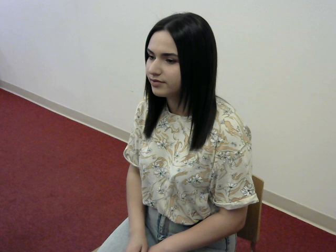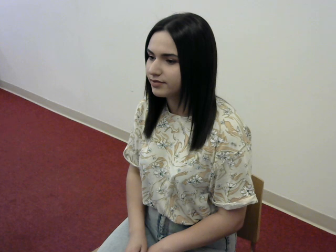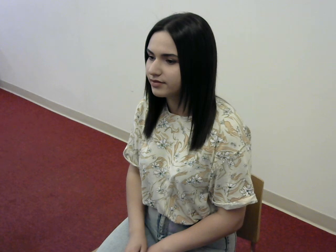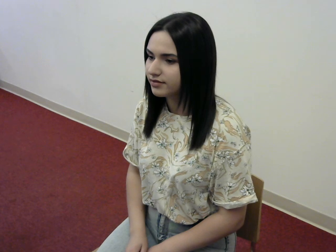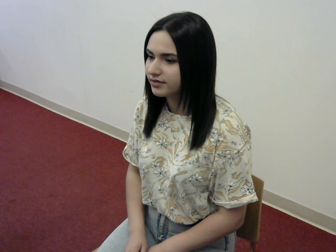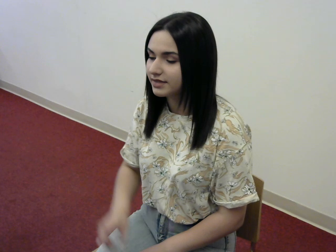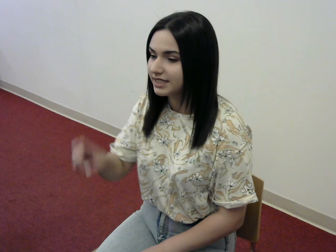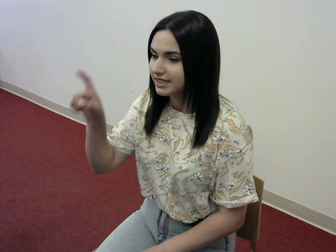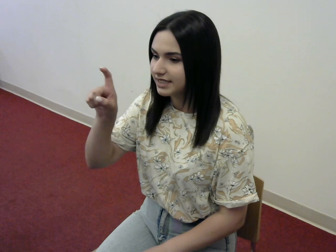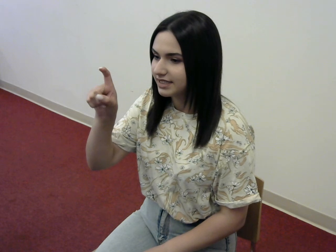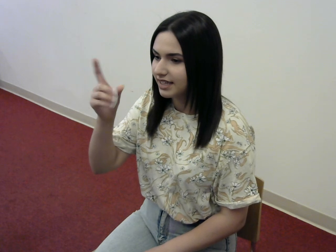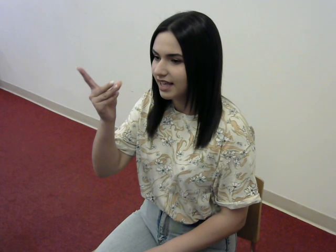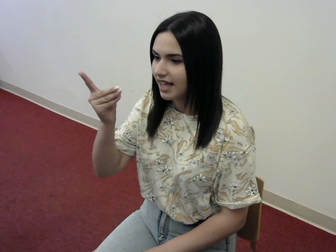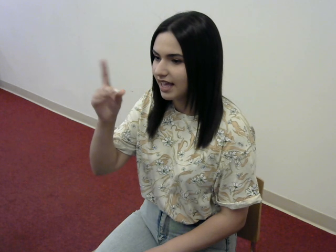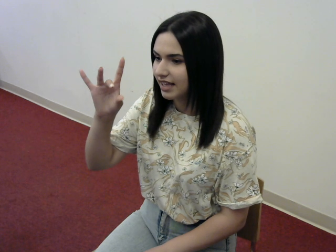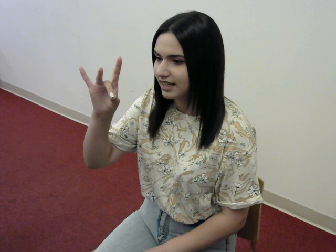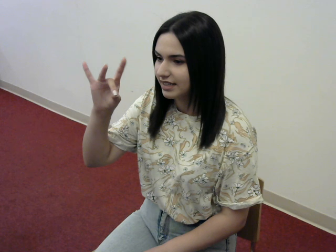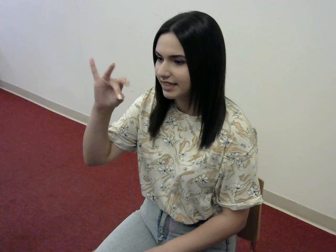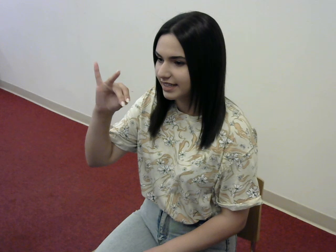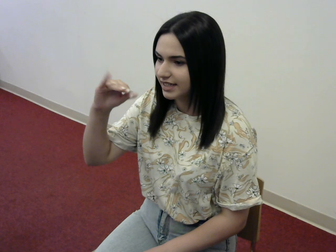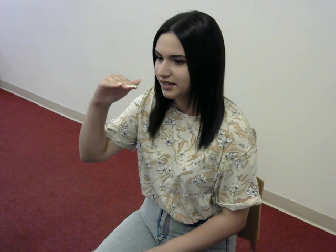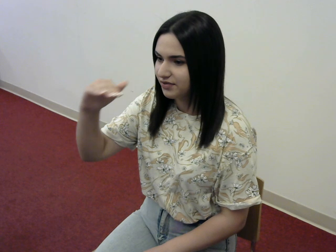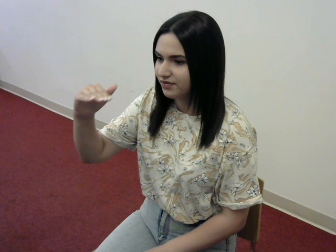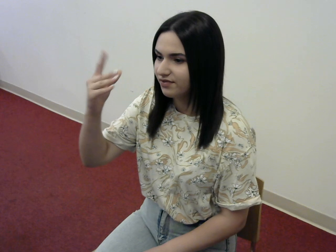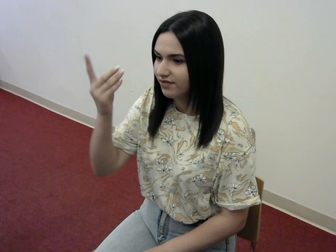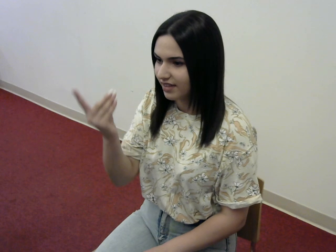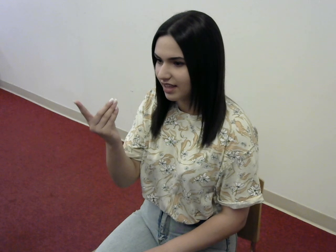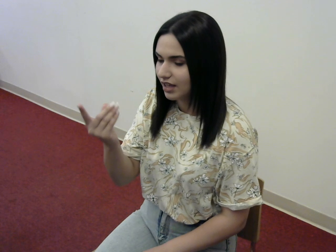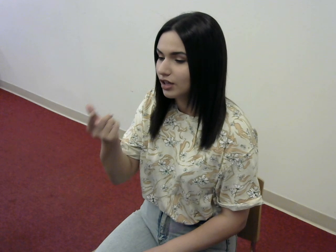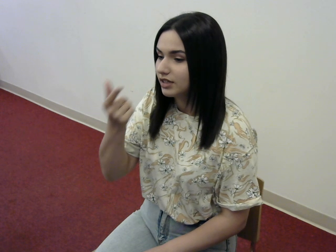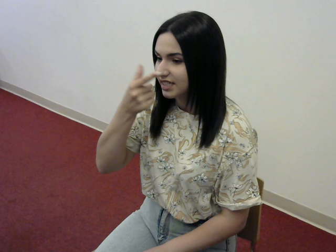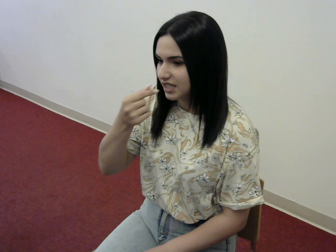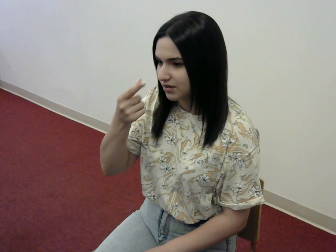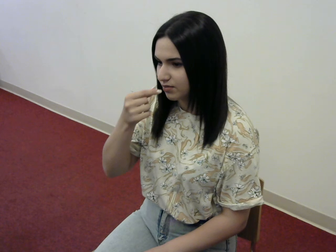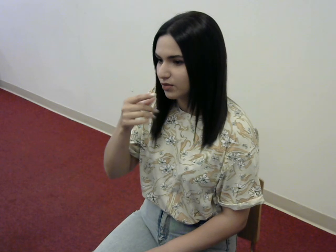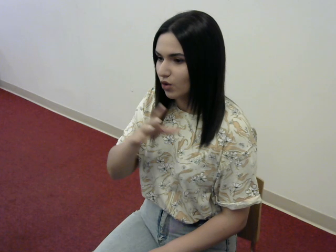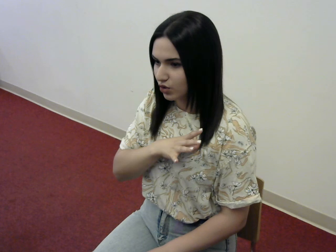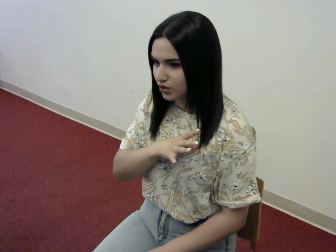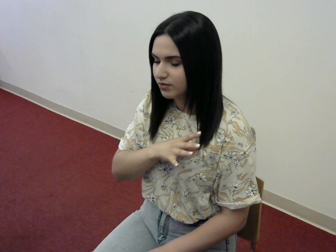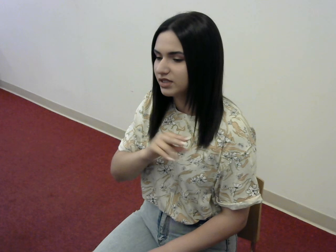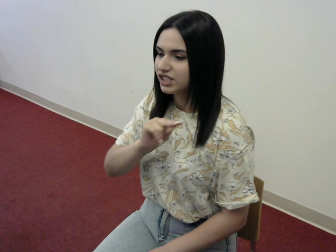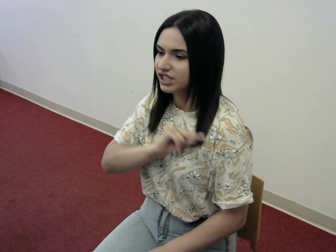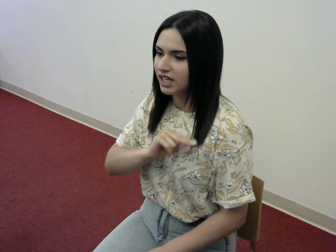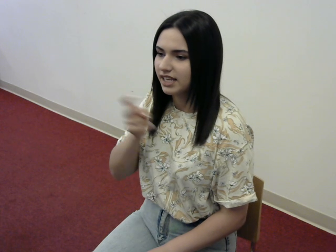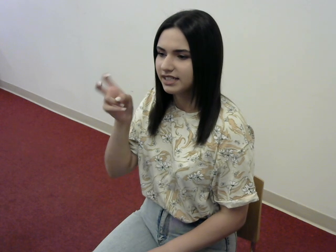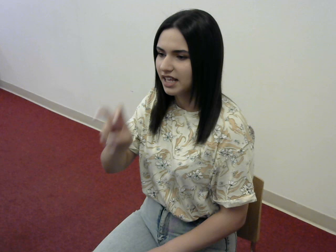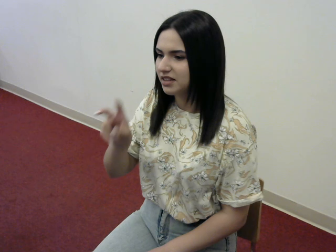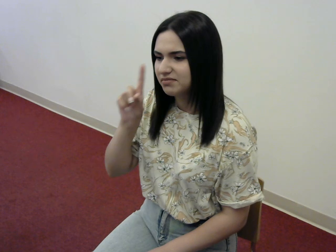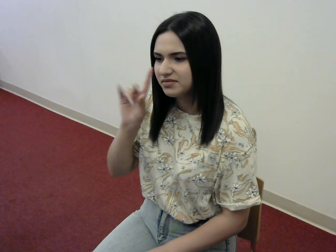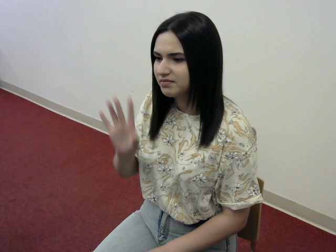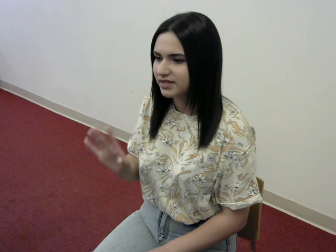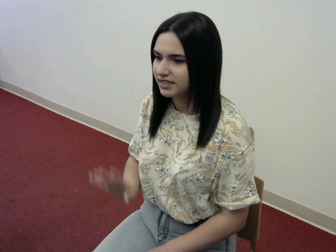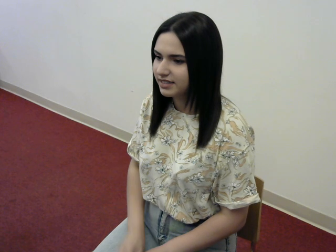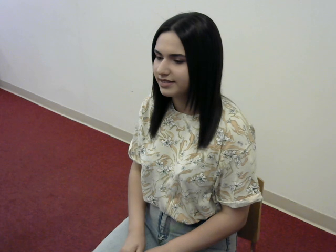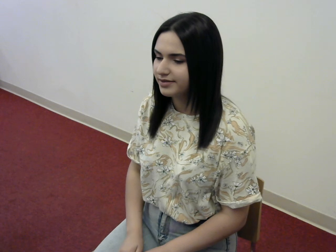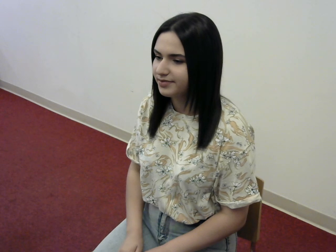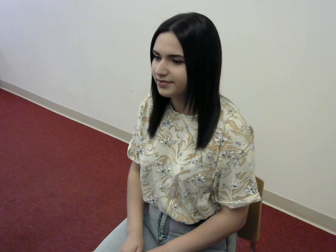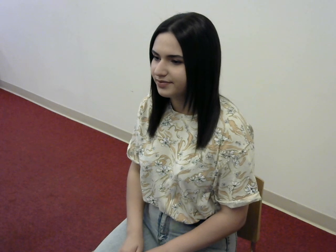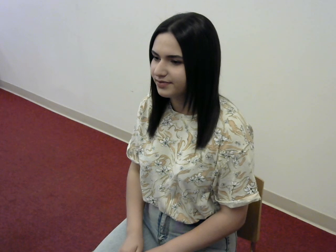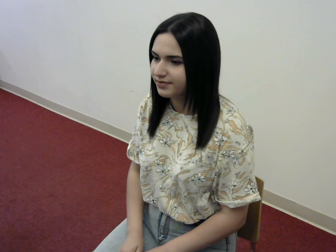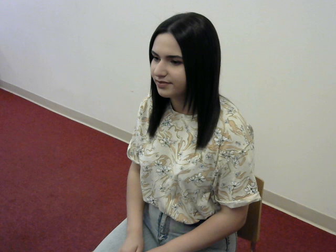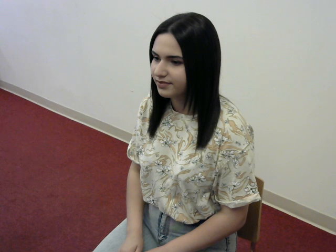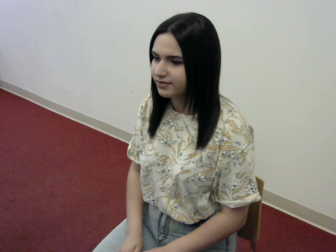Zərifə qrip olub, işə gələ bilmir